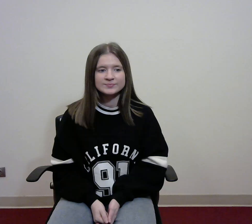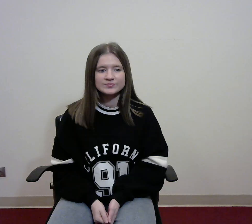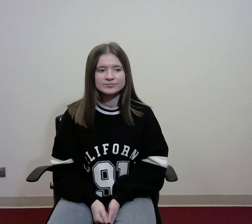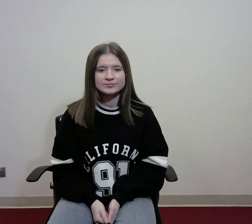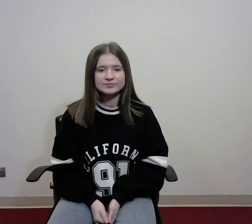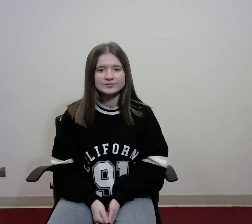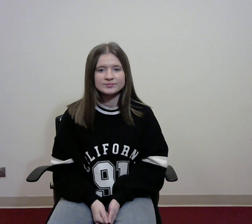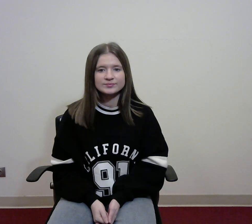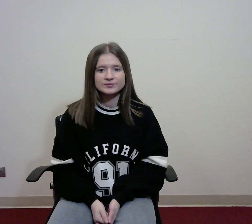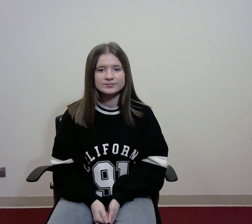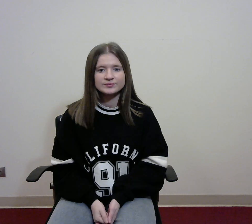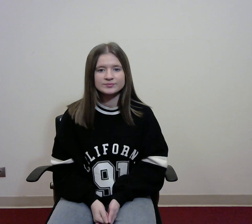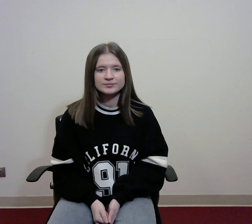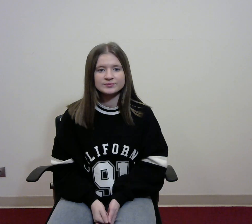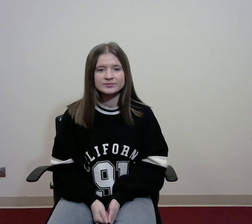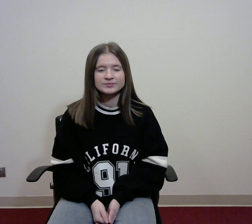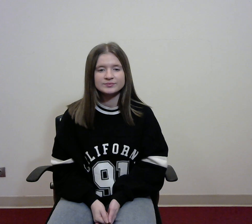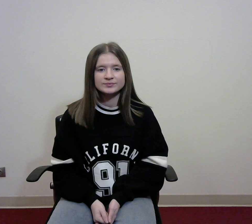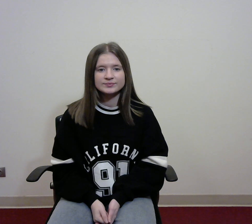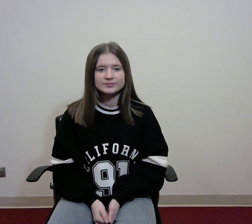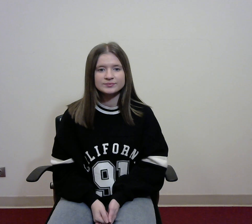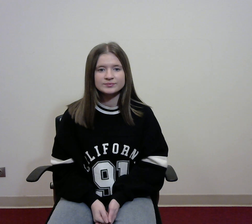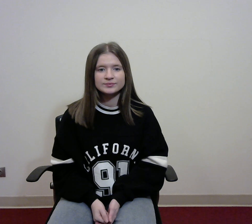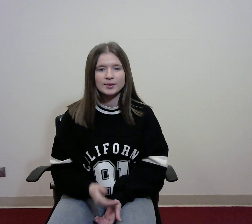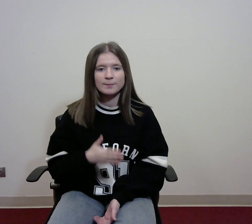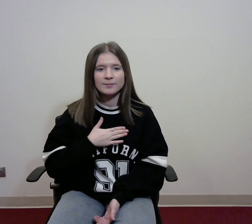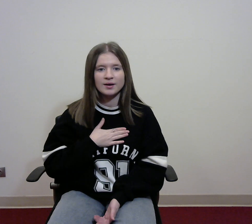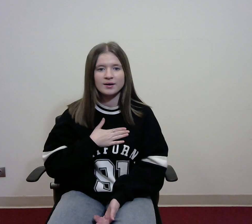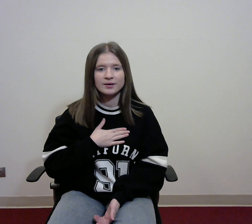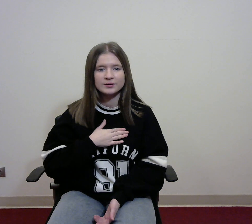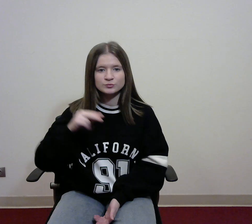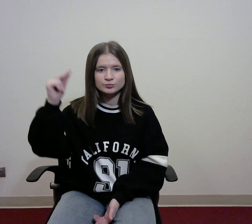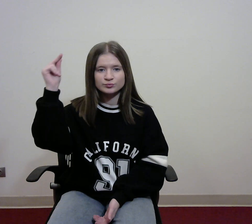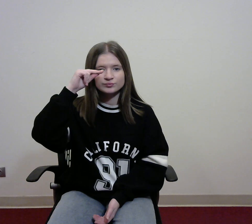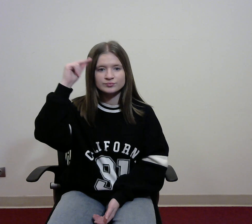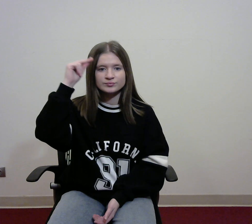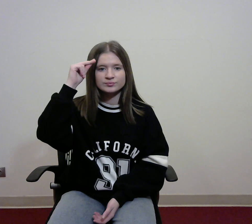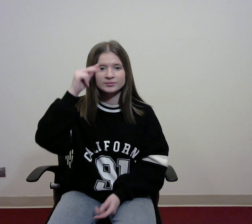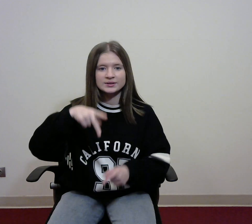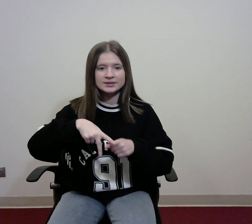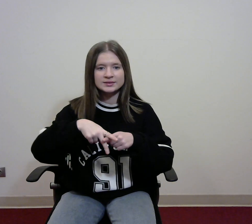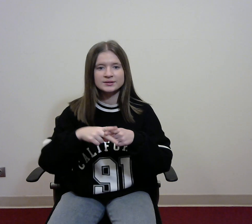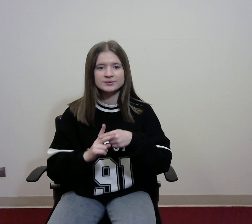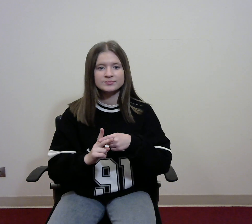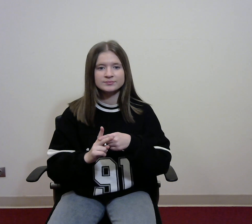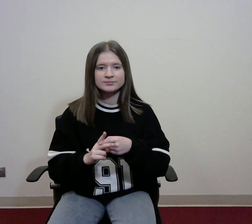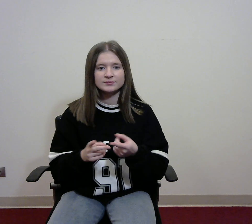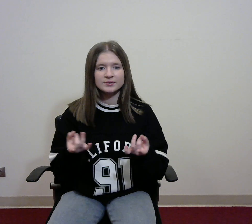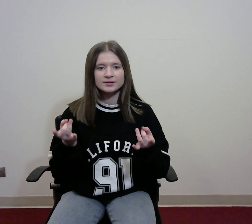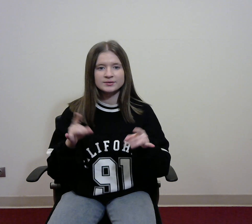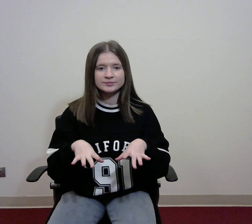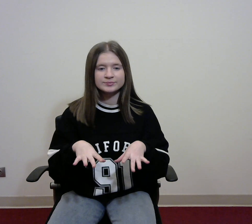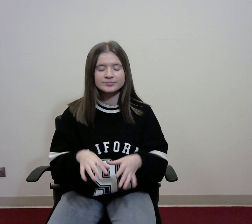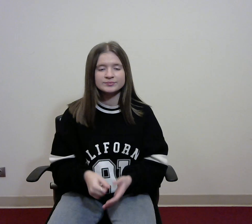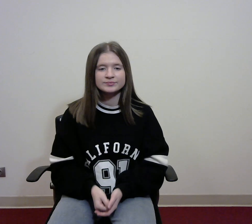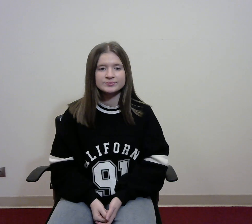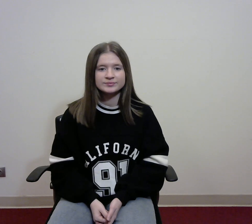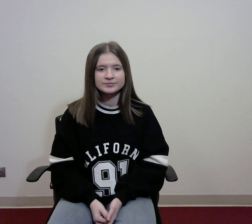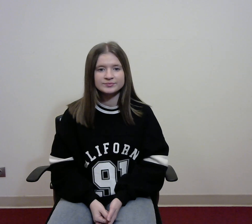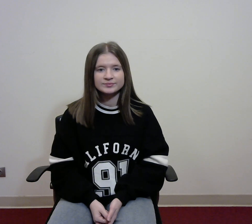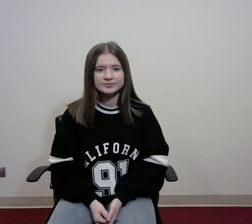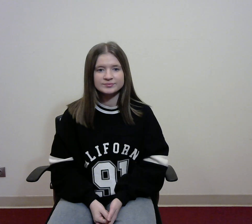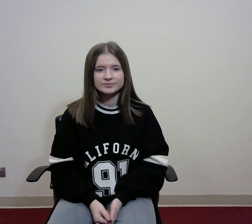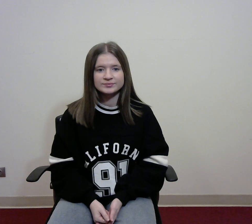Mənim təhsilim yarımçıq qalıb